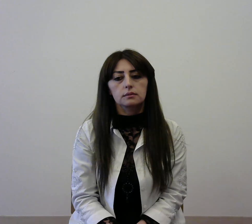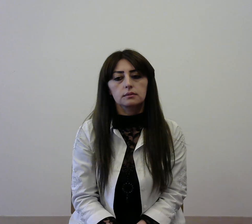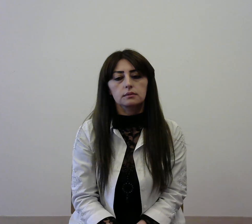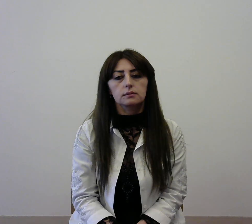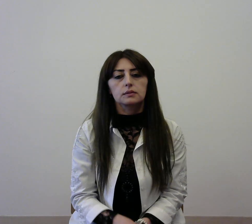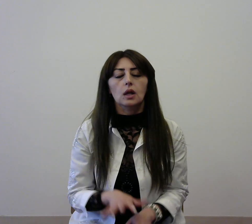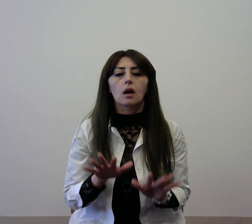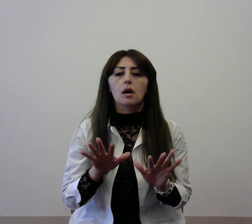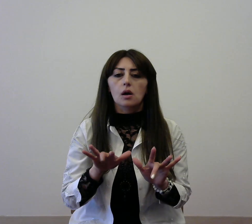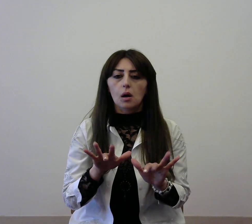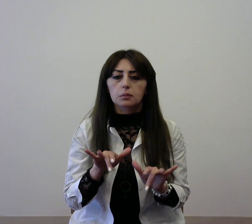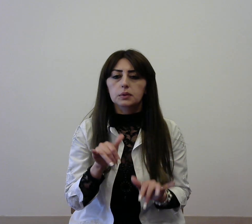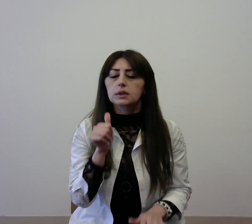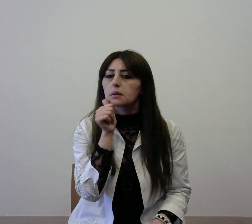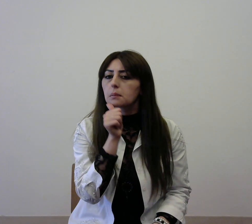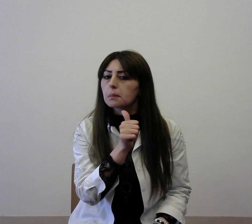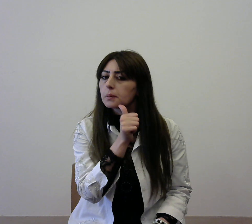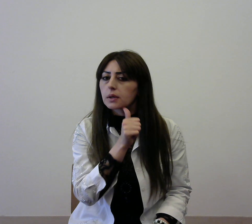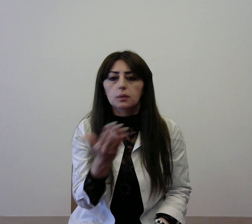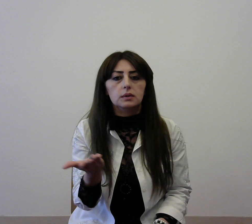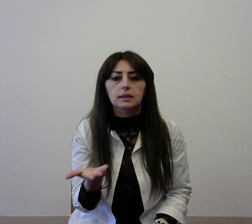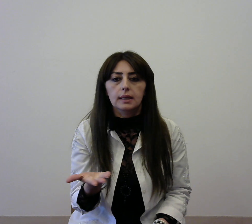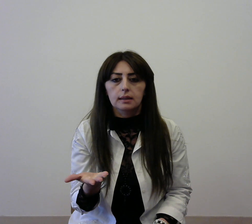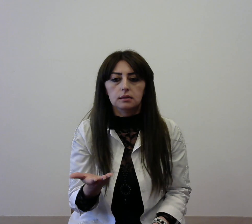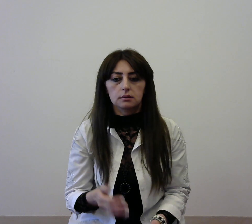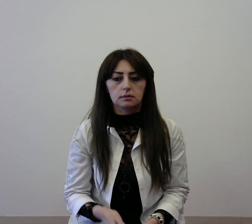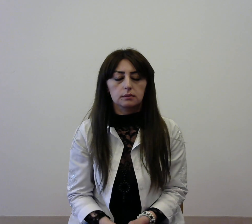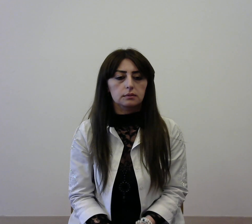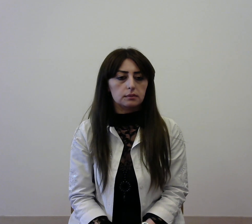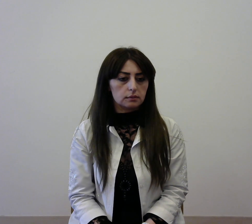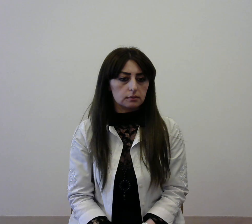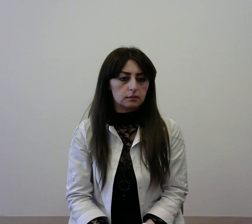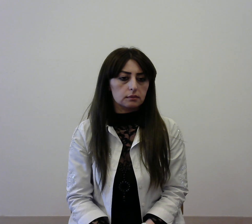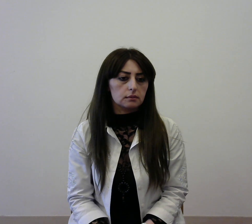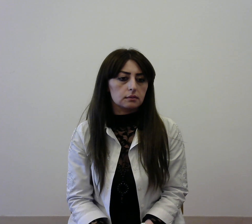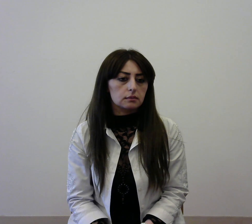Kompüterin parolu nədir?